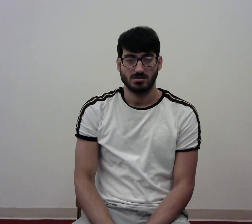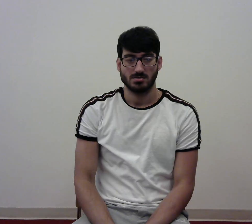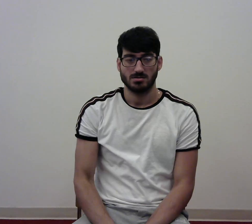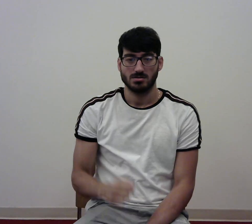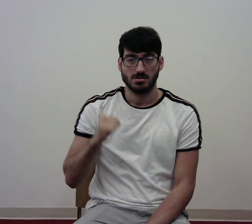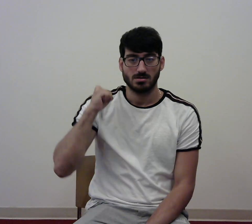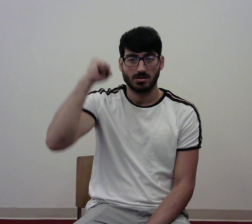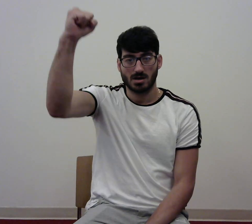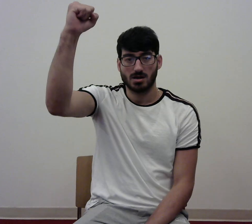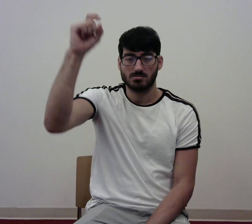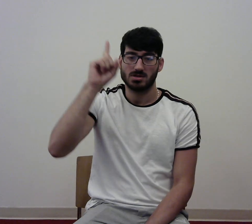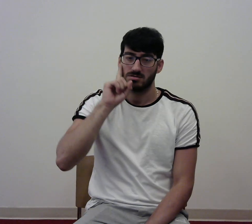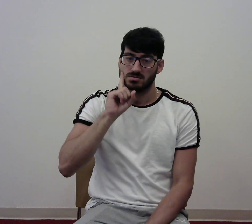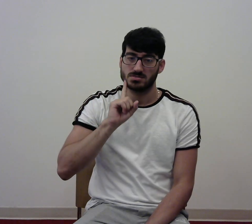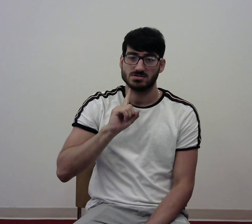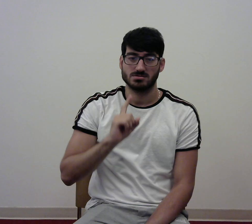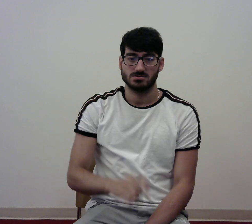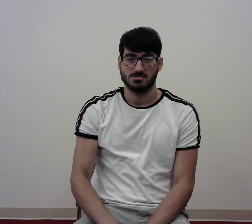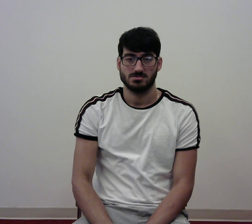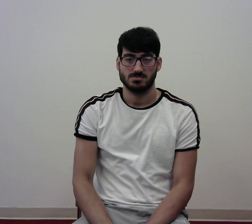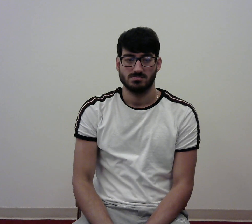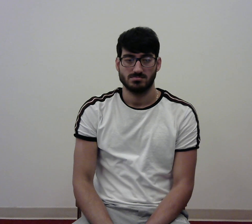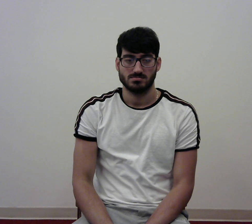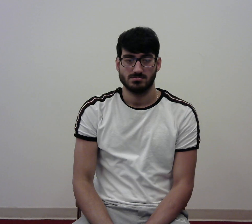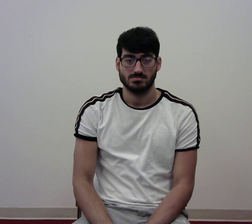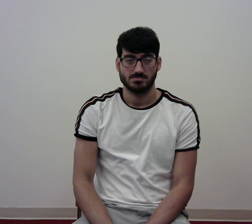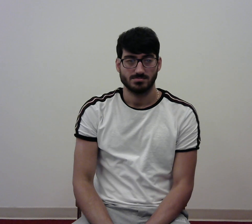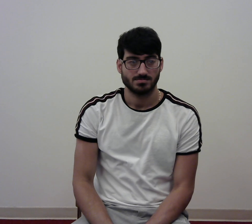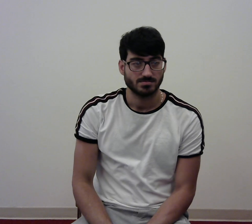Qarabağ Azərbaycandır!